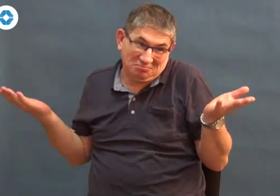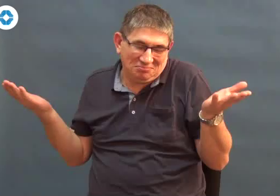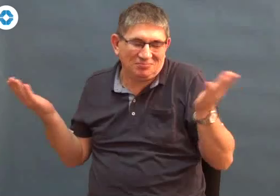Koniec.